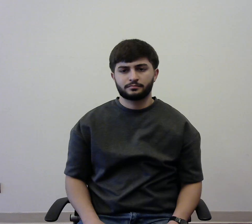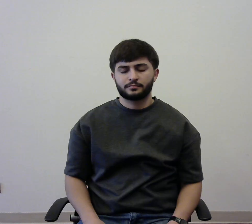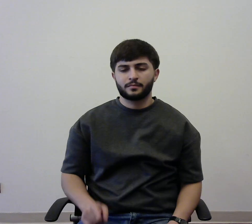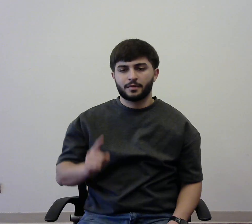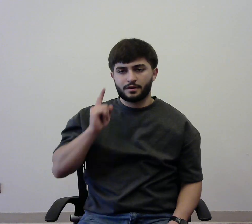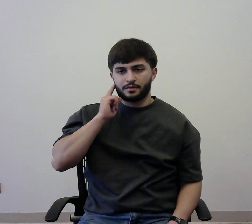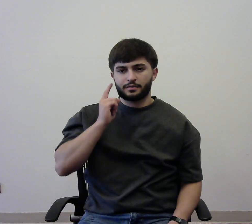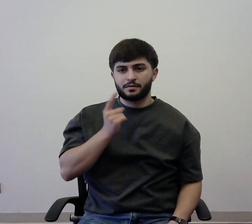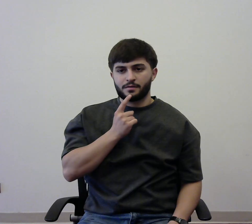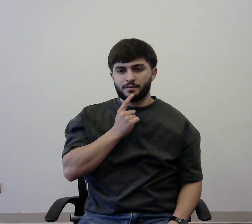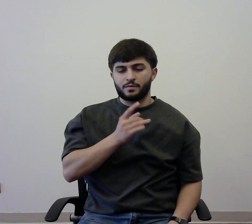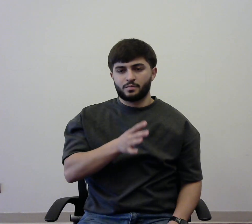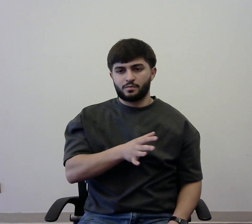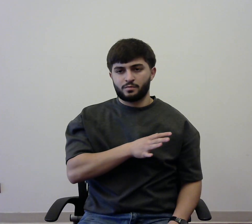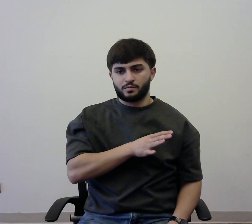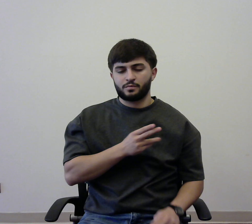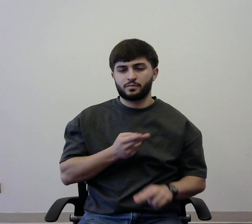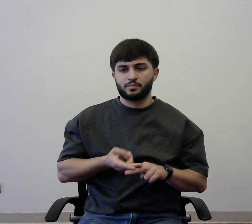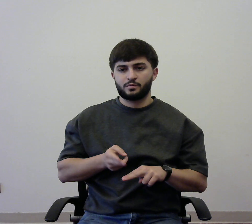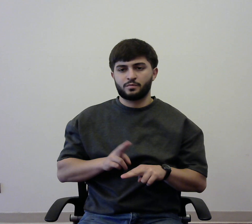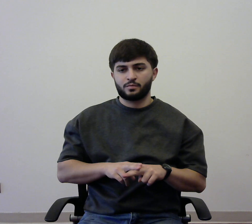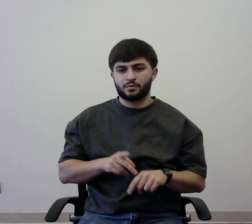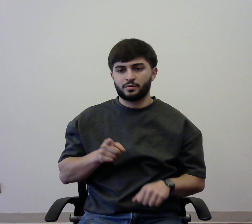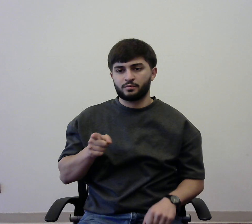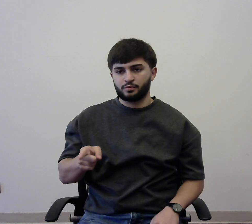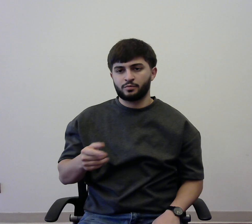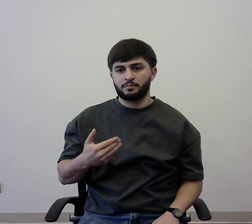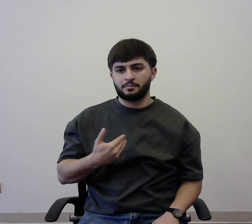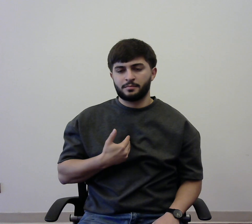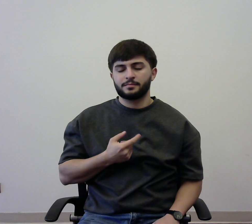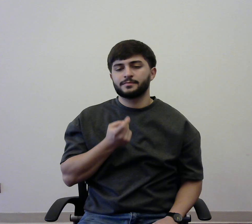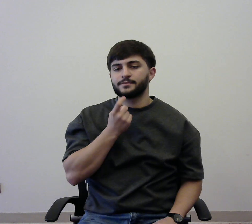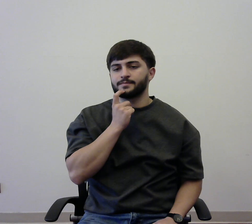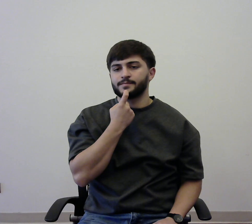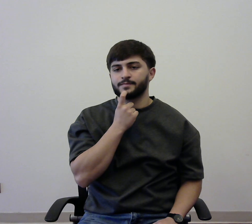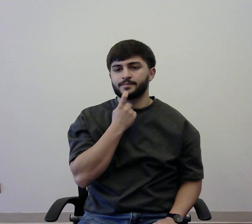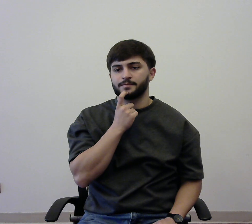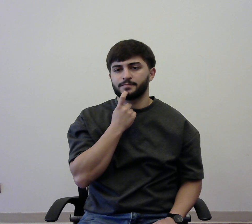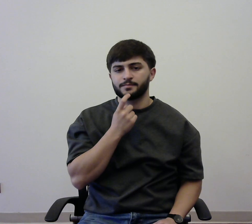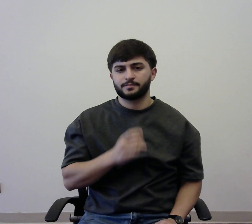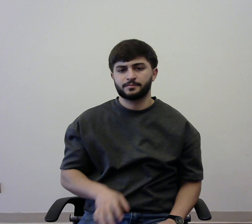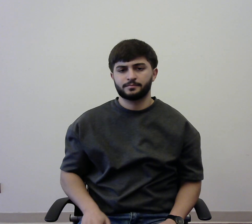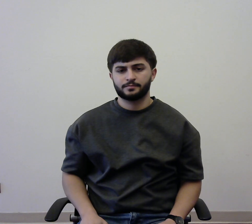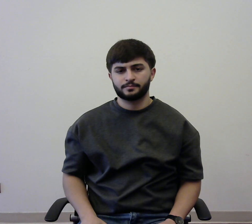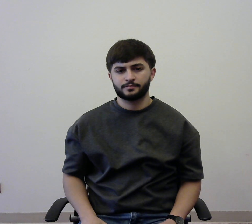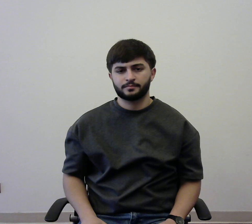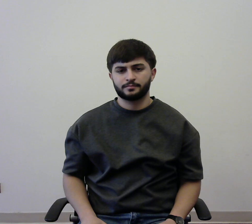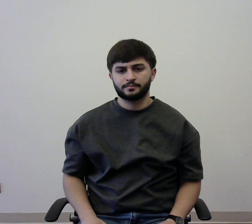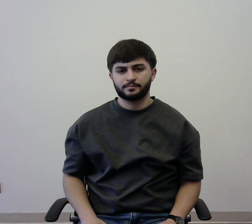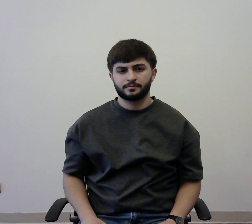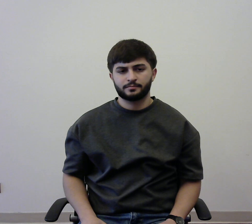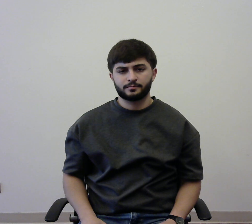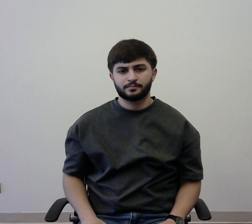Eşitmə məhdudiyyəti olduğuna görə bu mənə çətindir